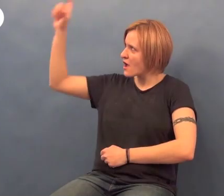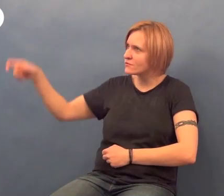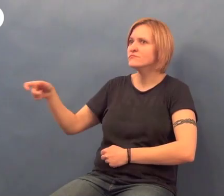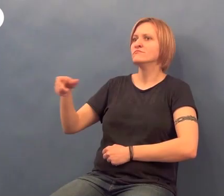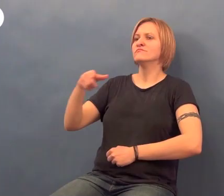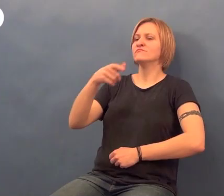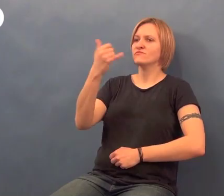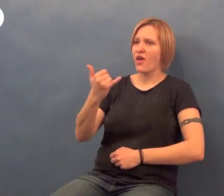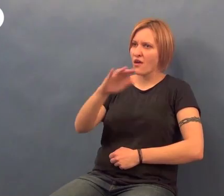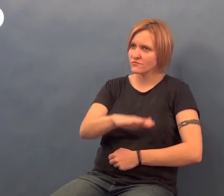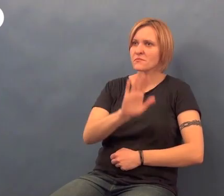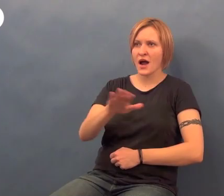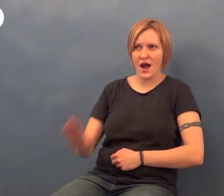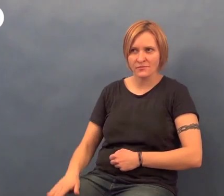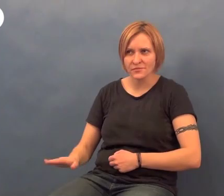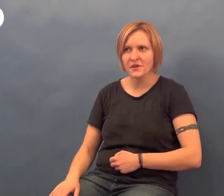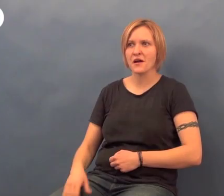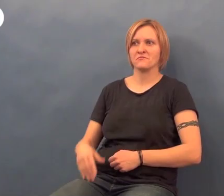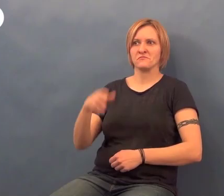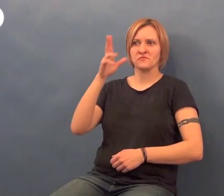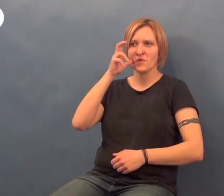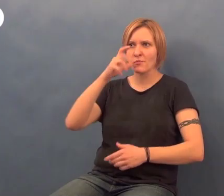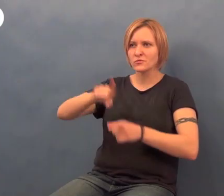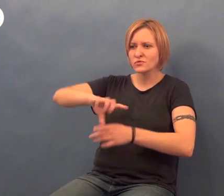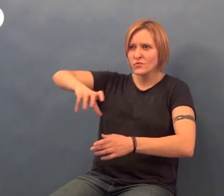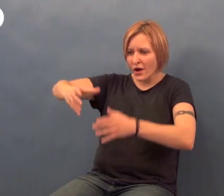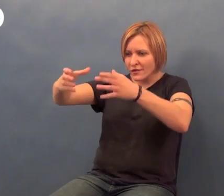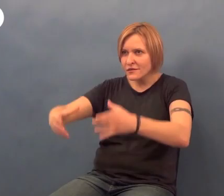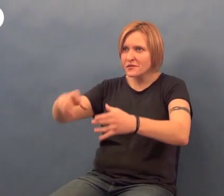Małe dziecko ma psa i żabę siedzącą w słoiku.